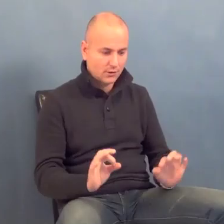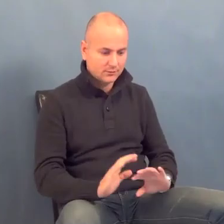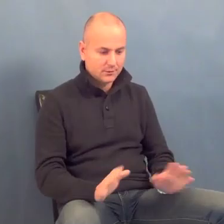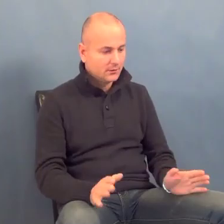Koniec.